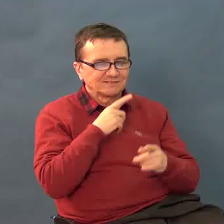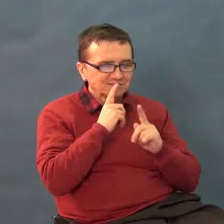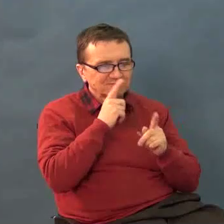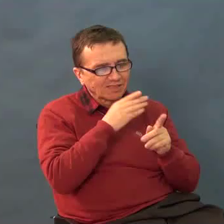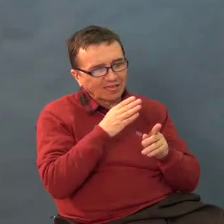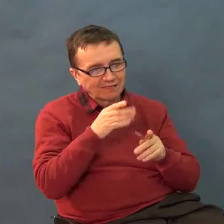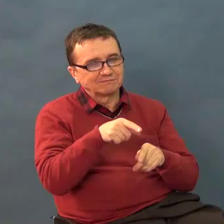Ja rozmawiałem, dalej, dalej...